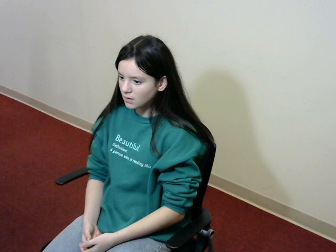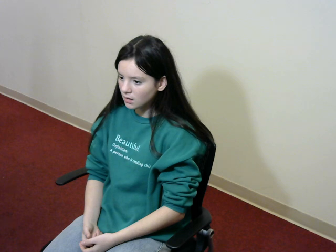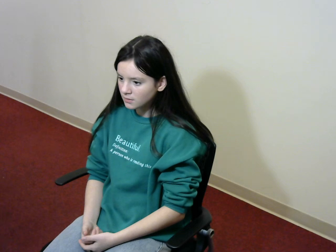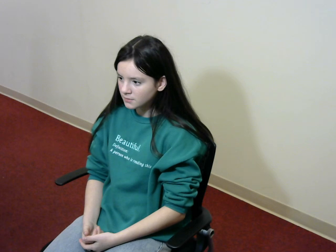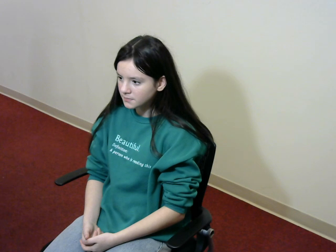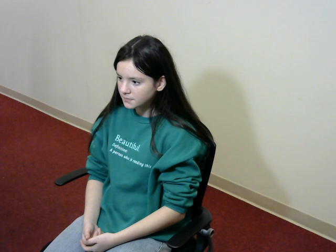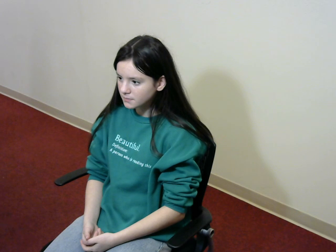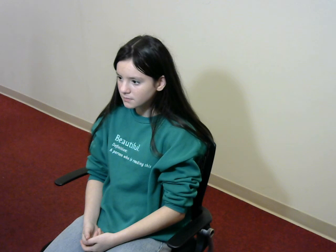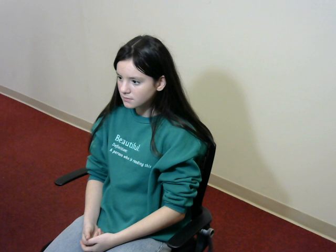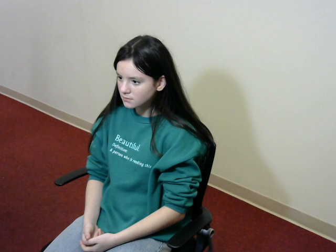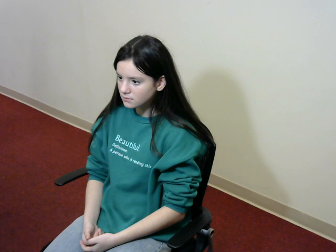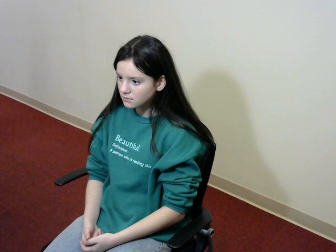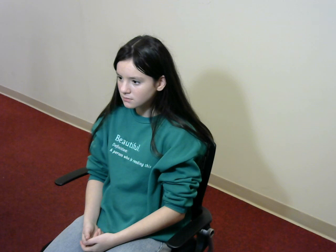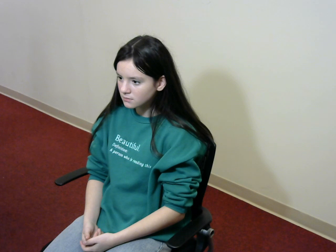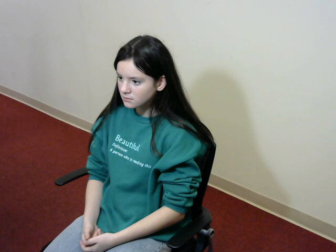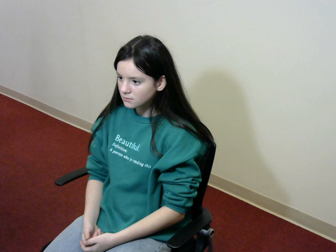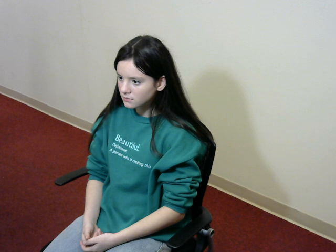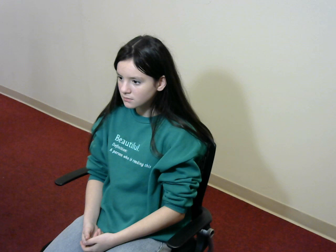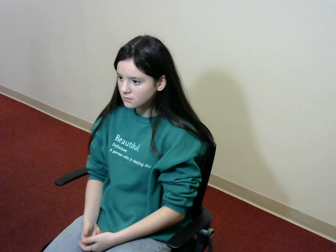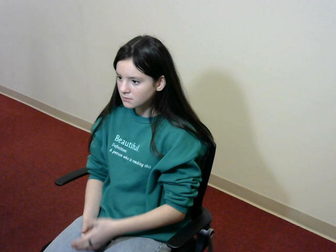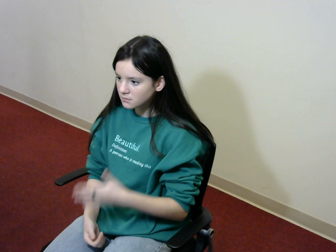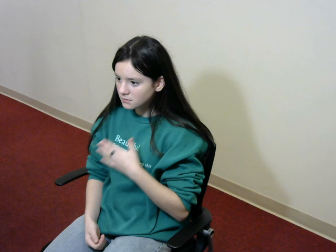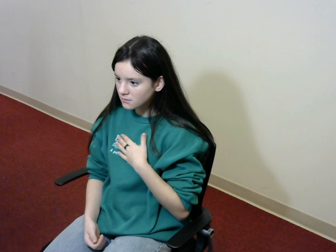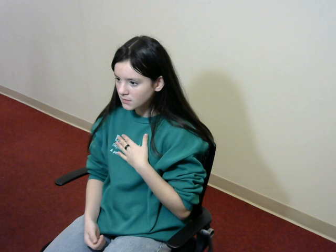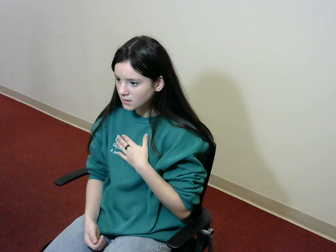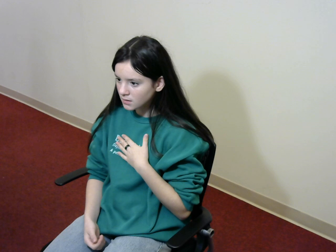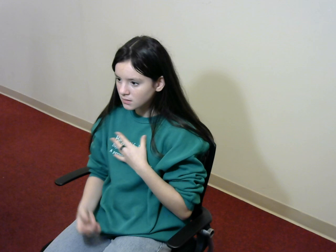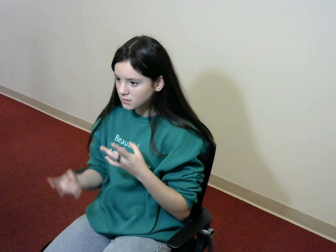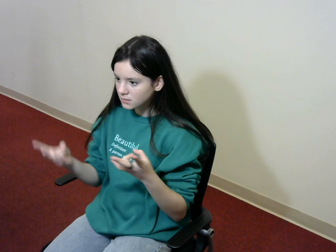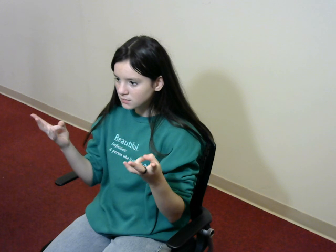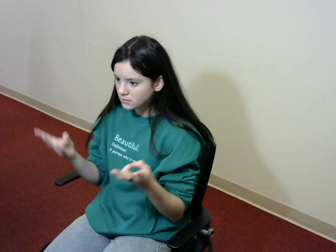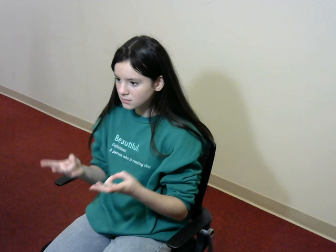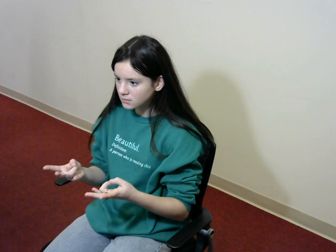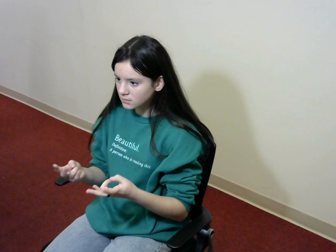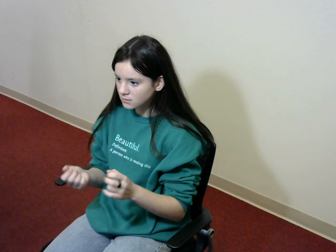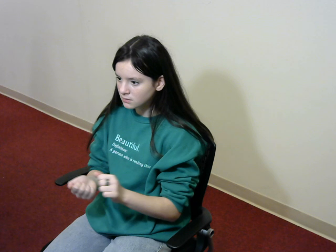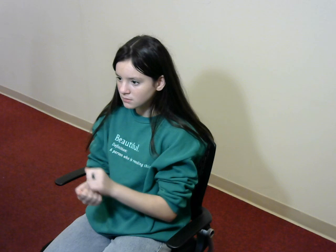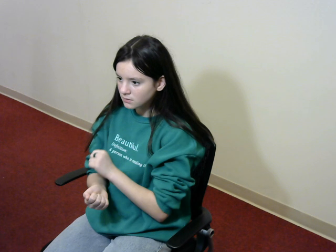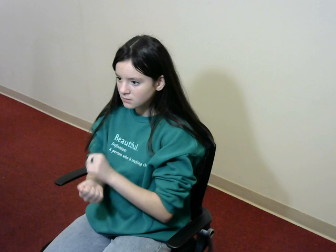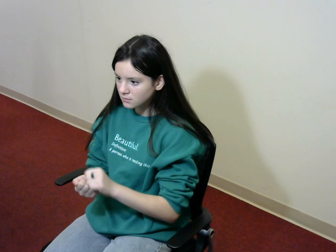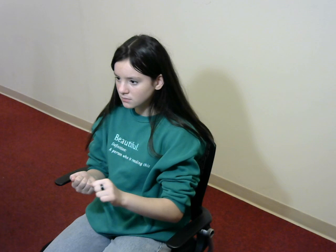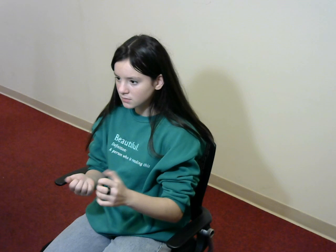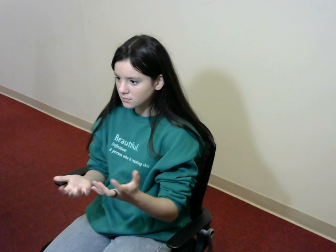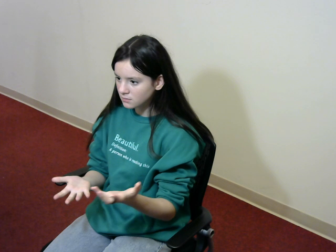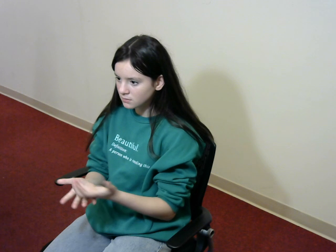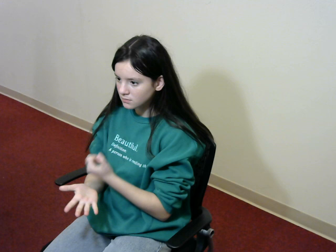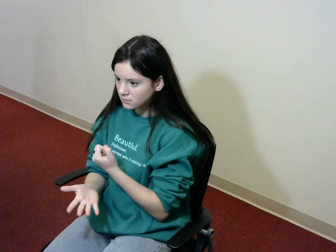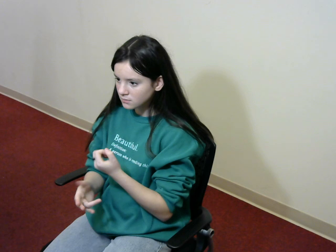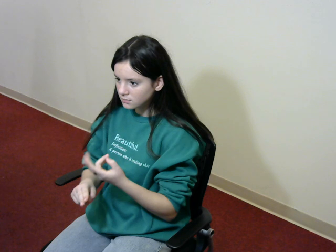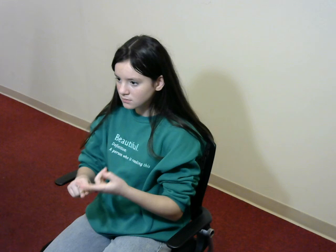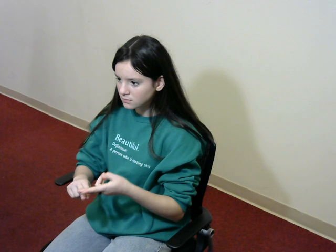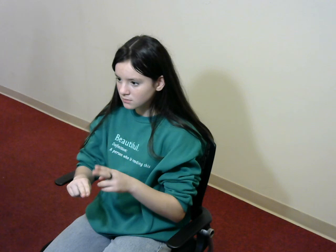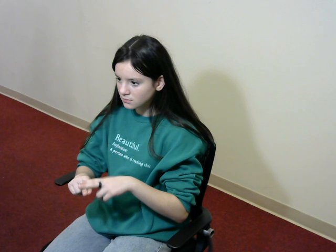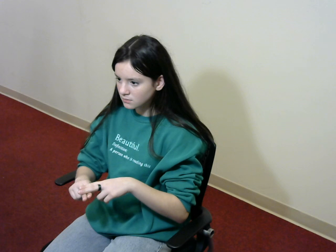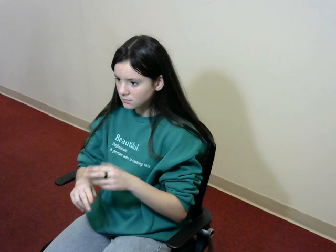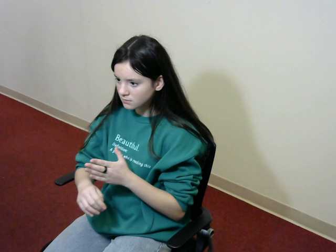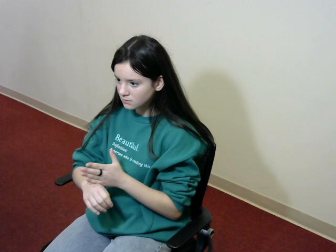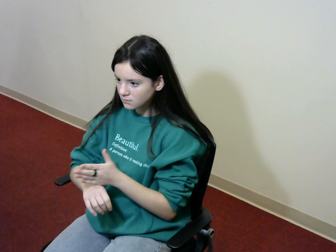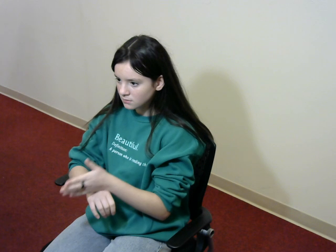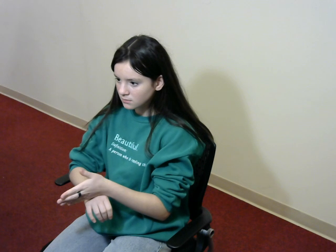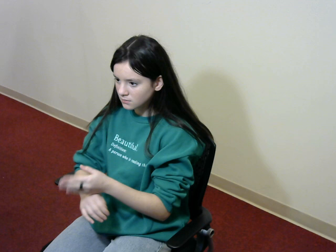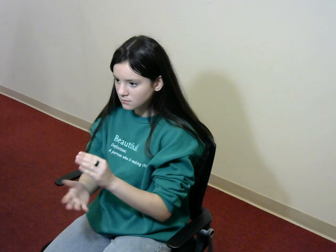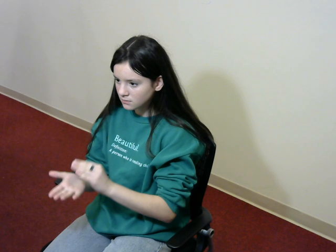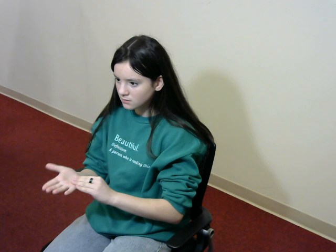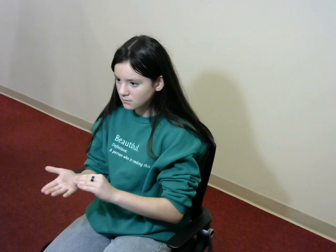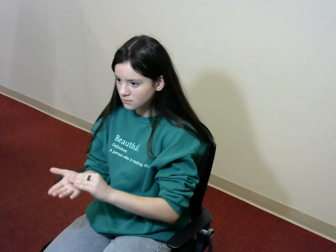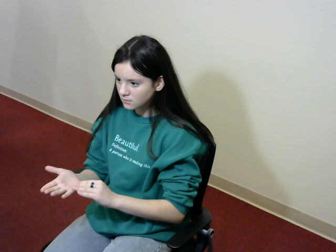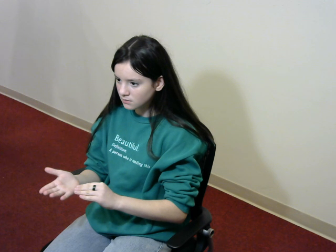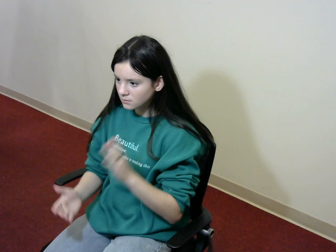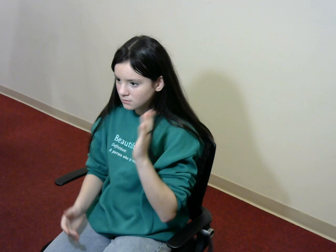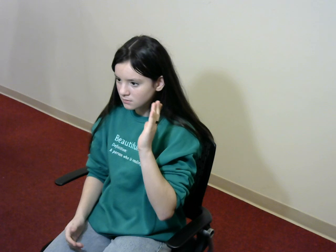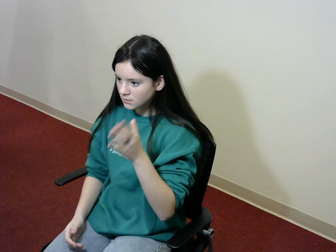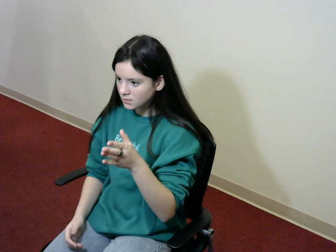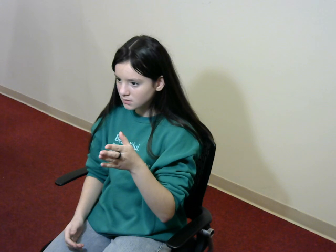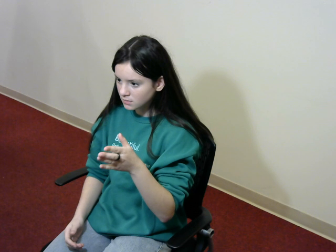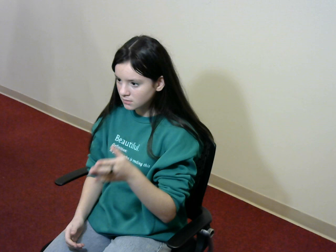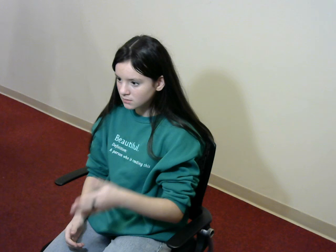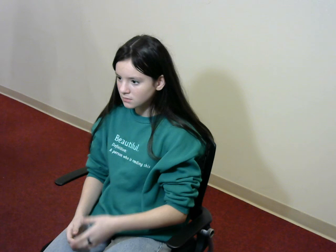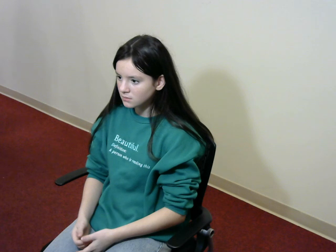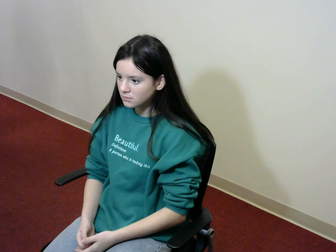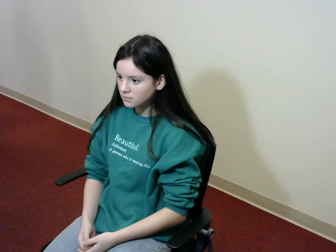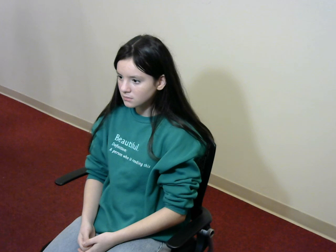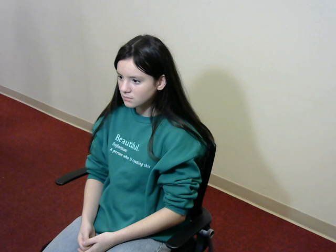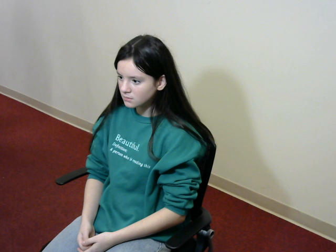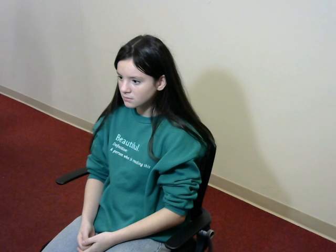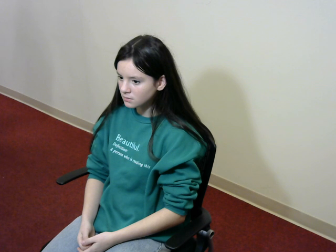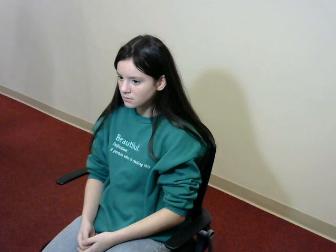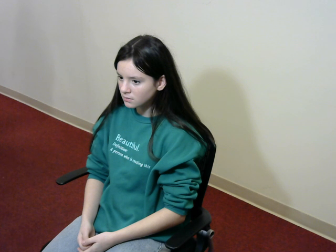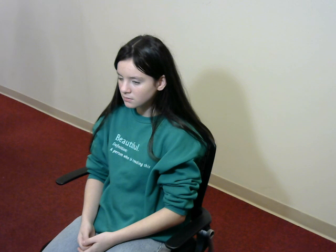Mən lazımlı kağızları tapmaq üçün müraciət yazacam